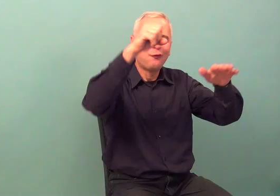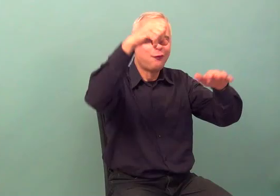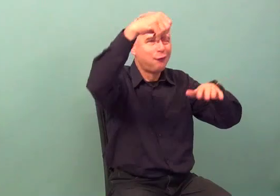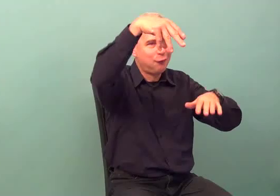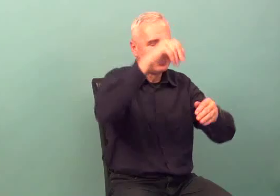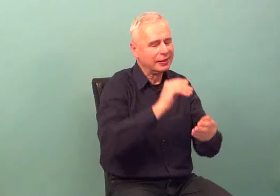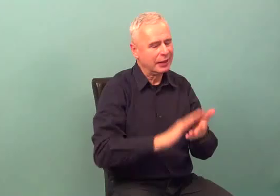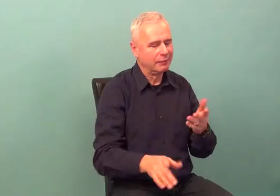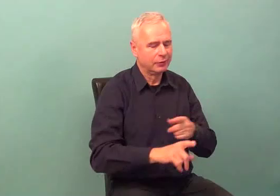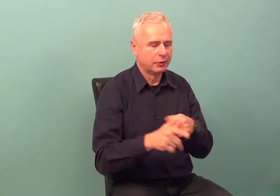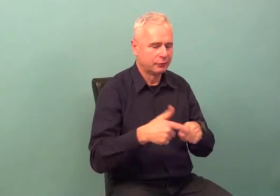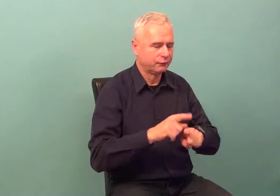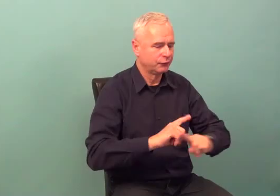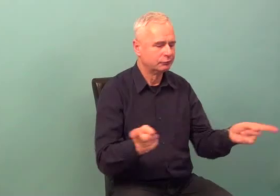Prysznic nie jest darmowy dla konia.